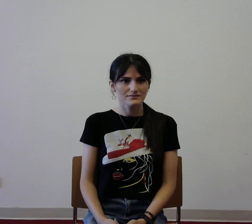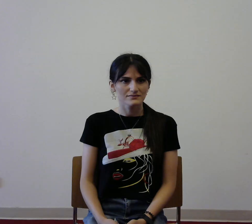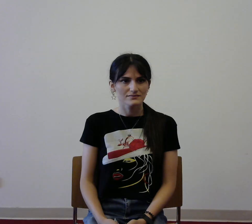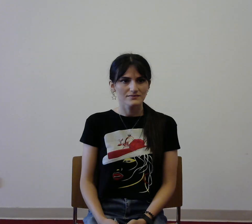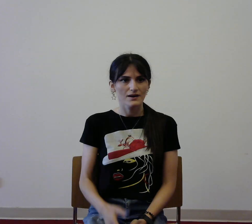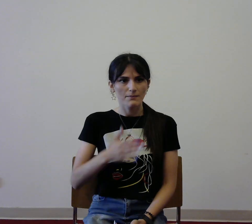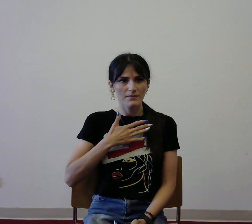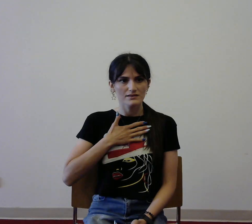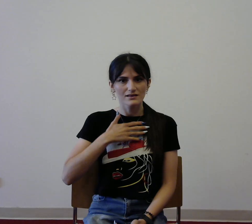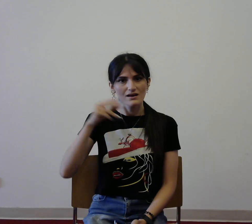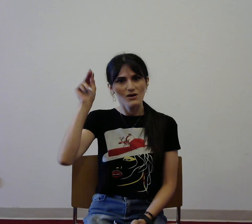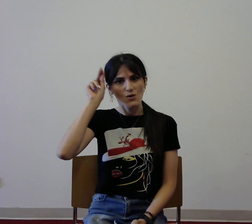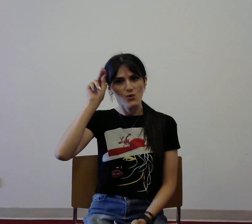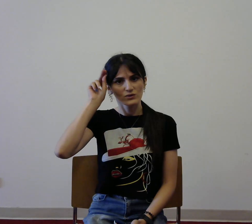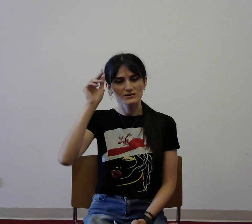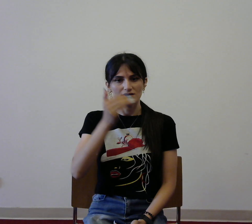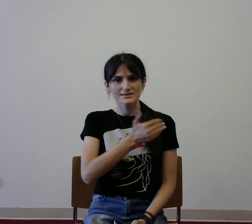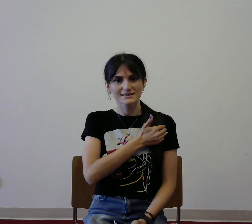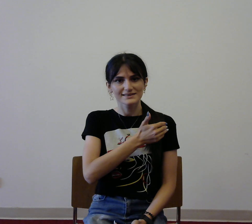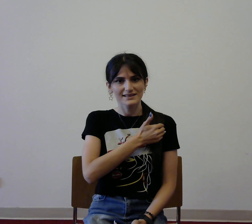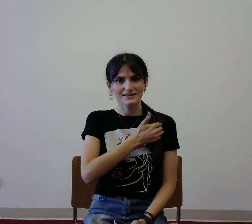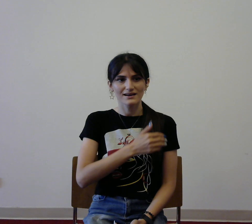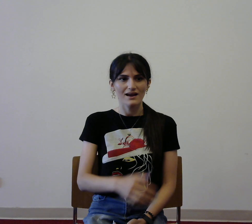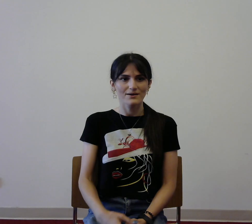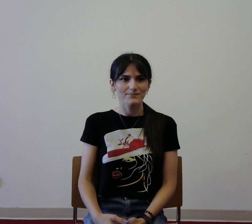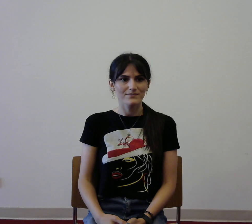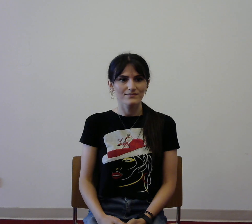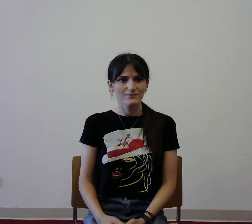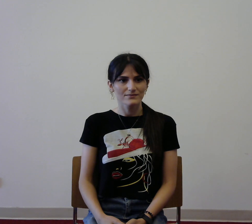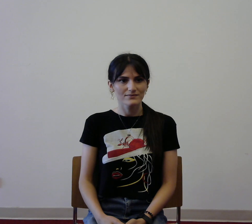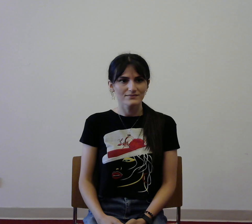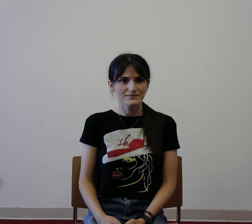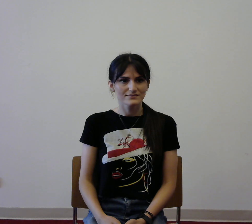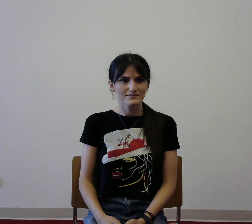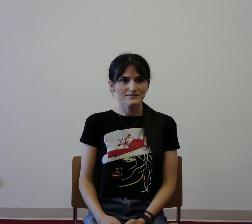Mən öyrənmək istəyirəm